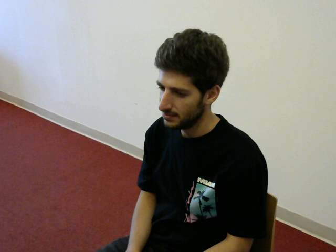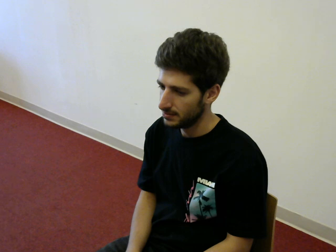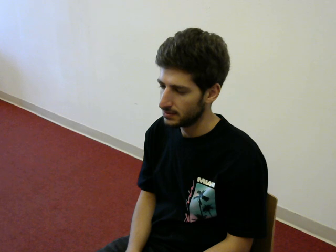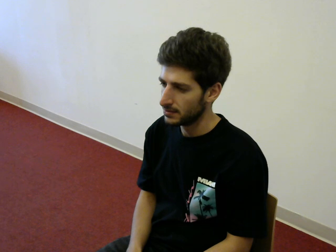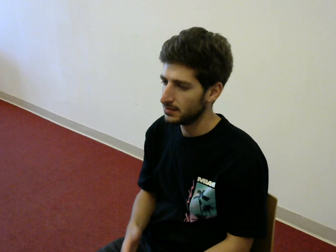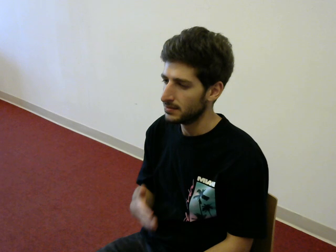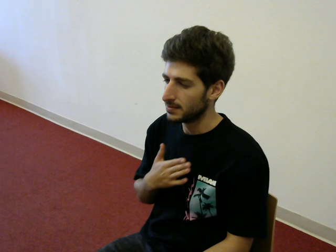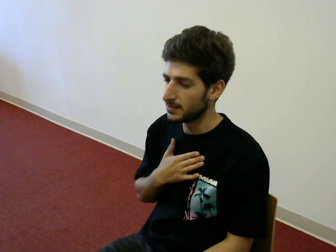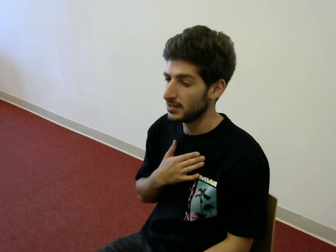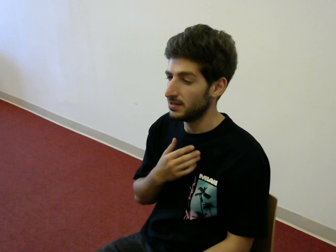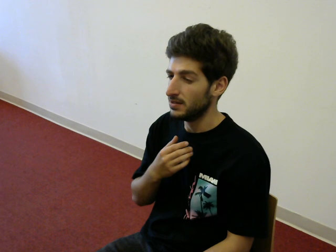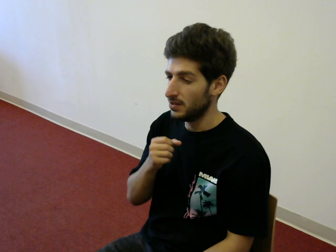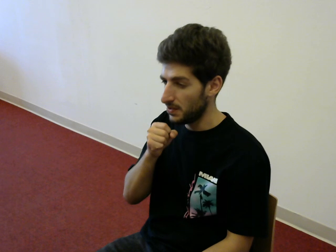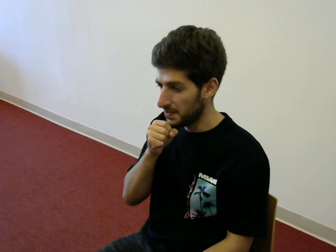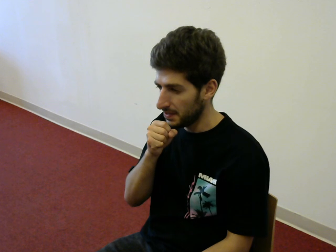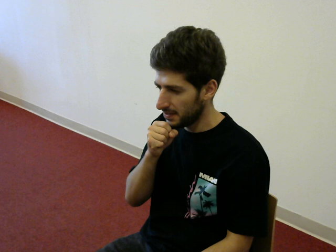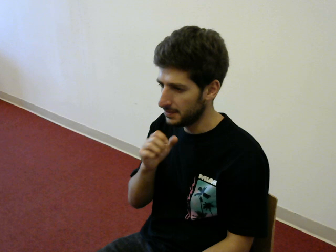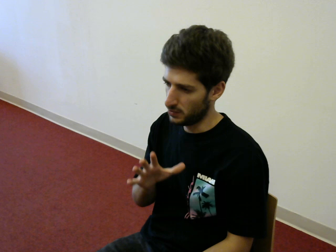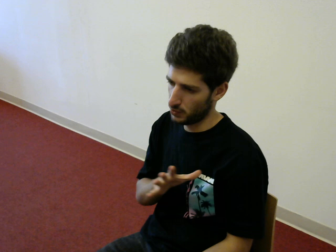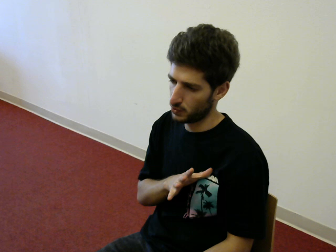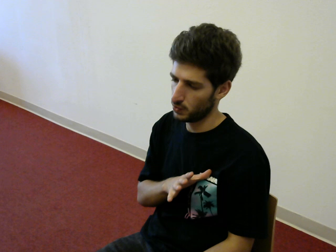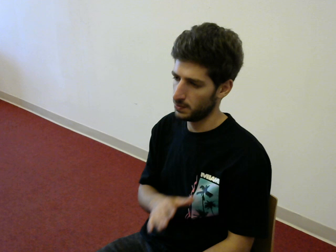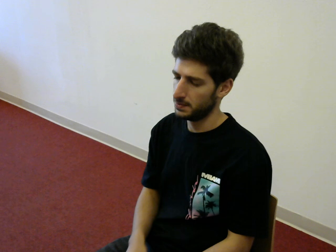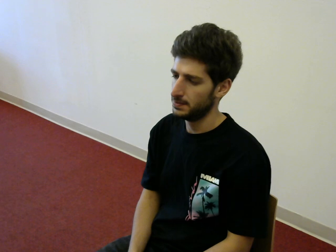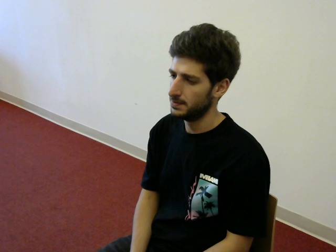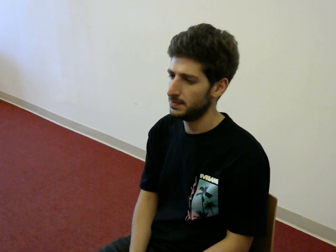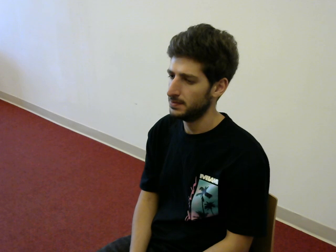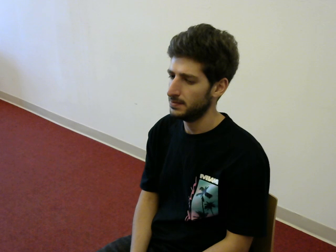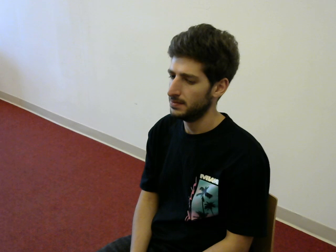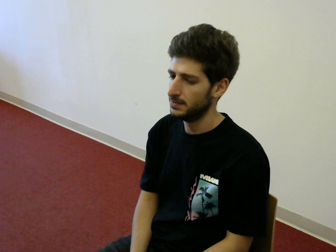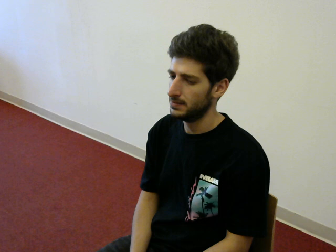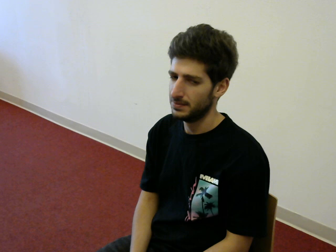Mən zökəm olmuşam